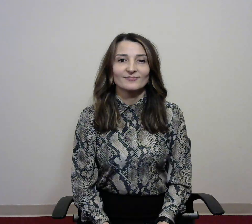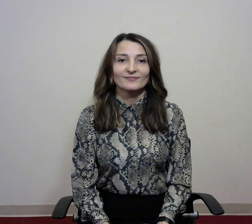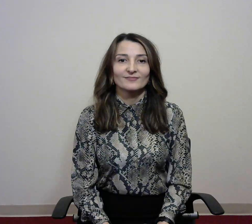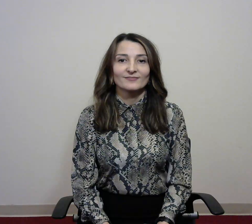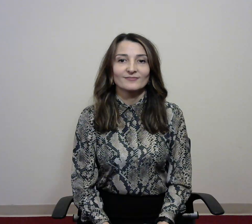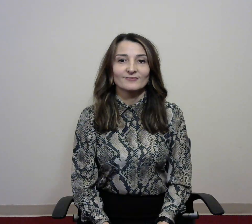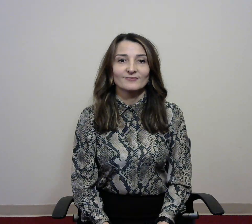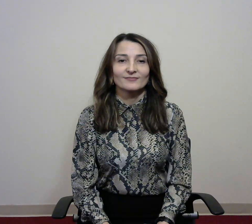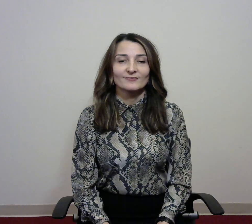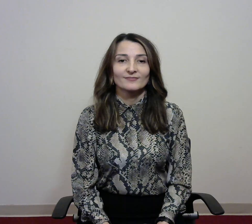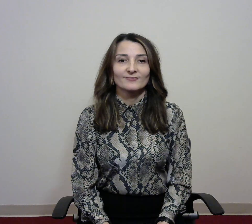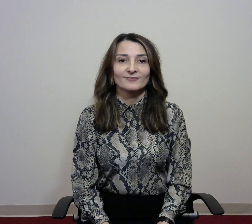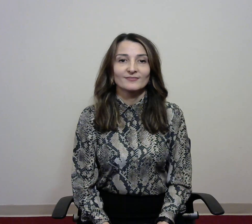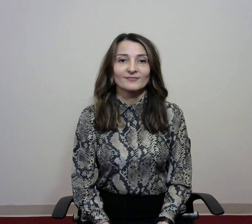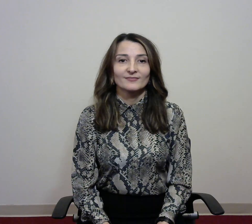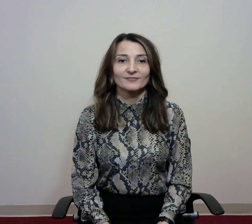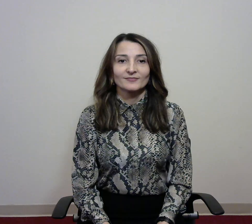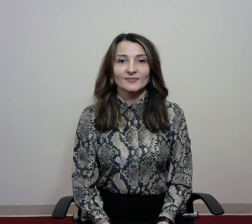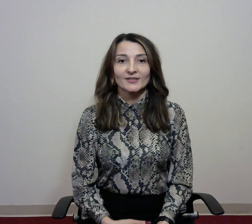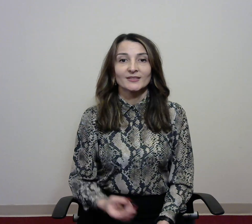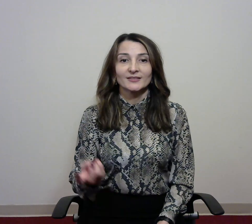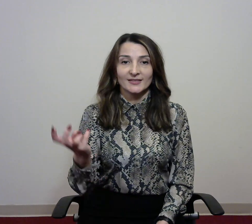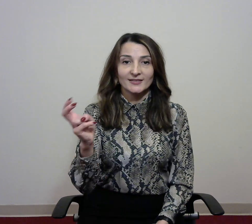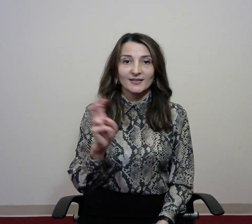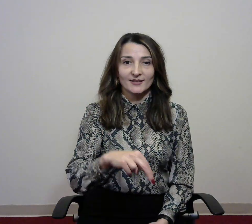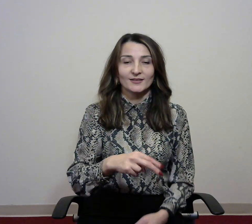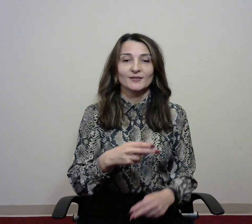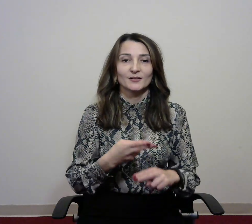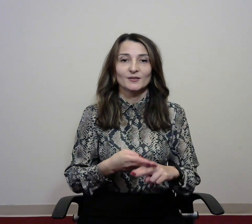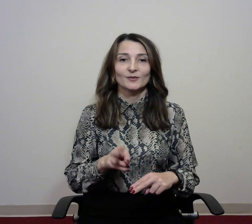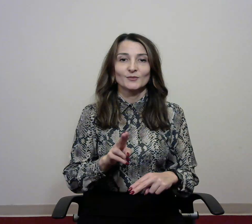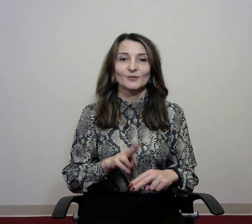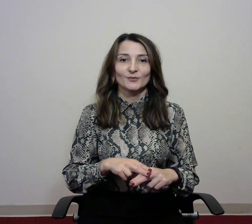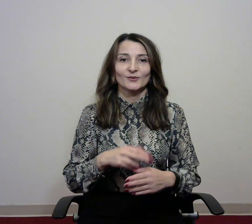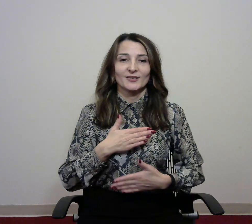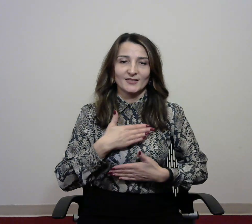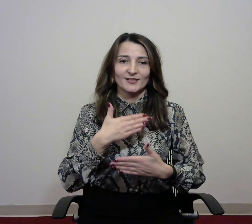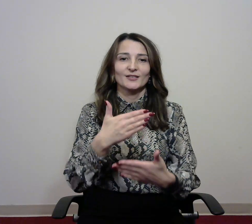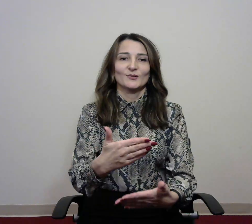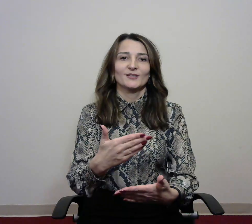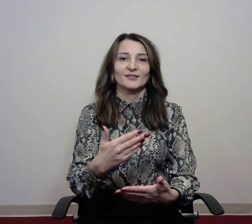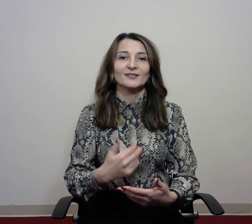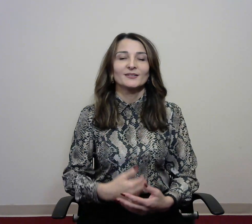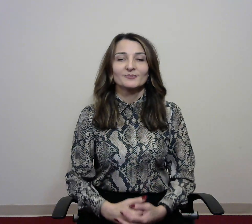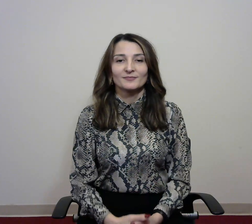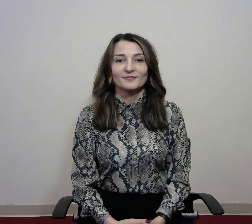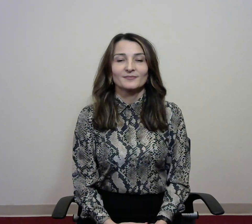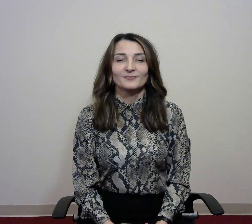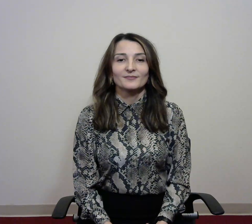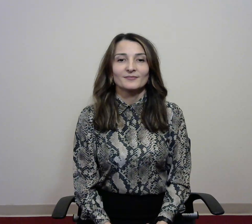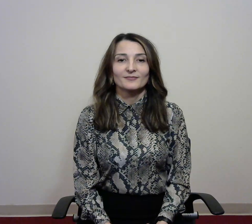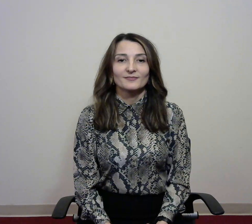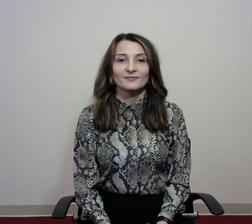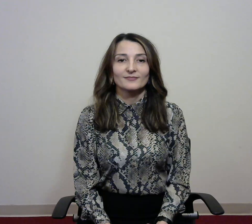Gəldiyinizə görə minnətdaram